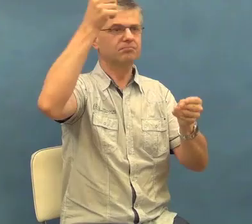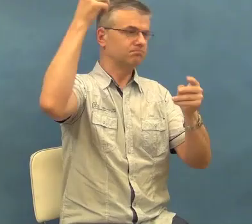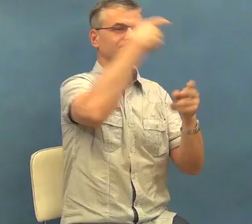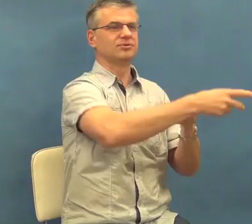Co dalej?